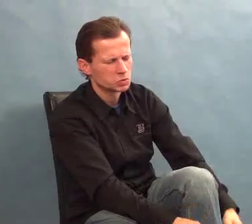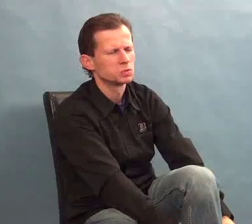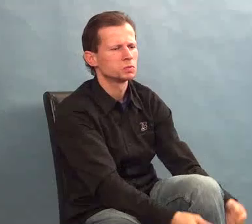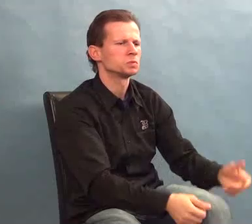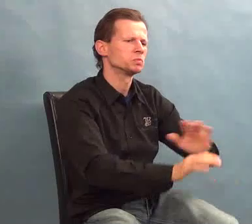Koniec.